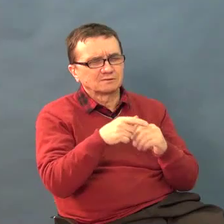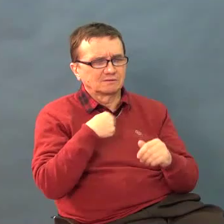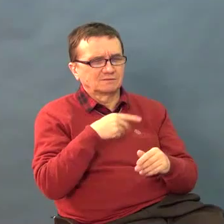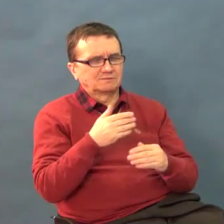Ja...